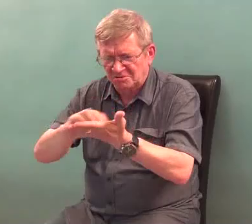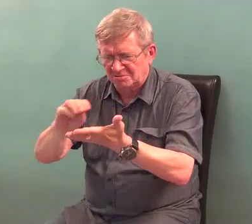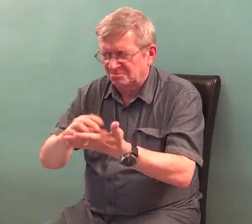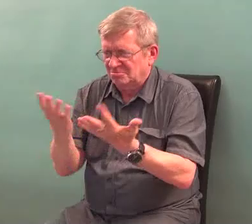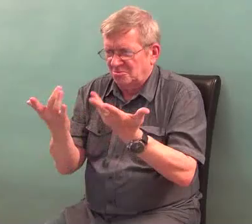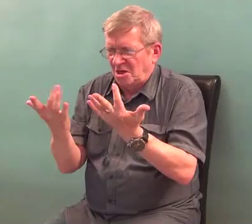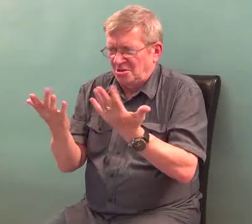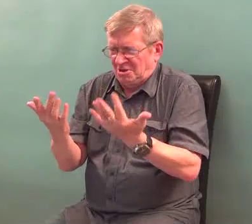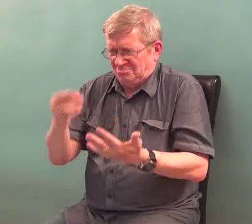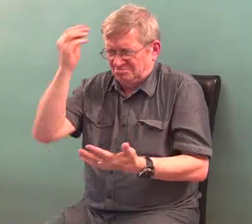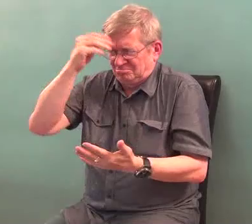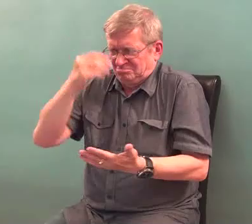To łatwe, będziemy się uczyć.